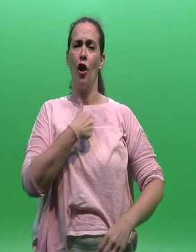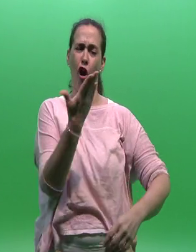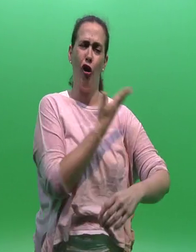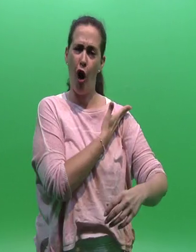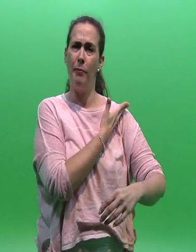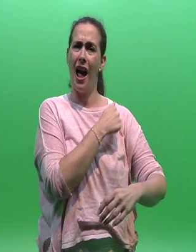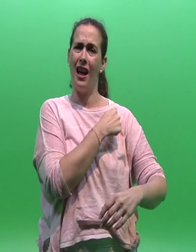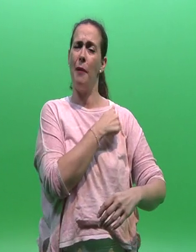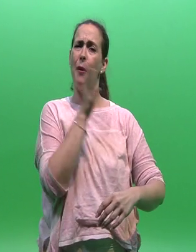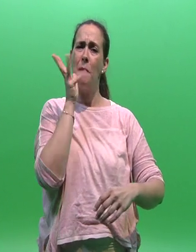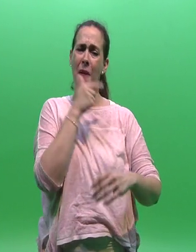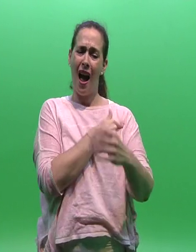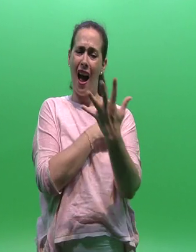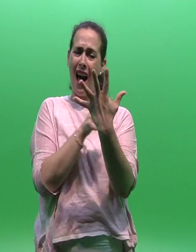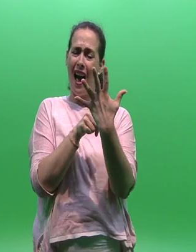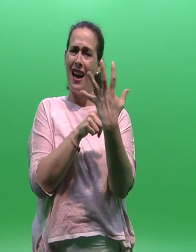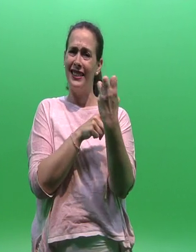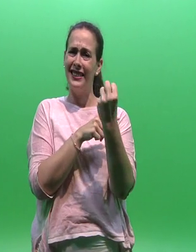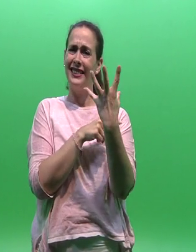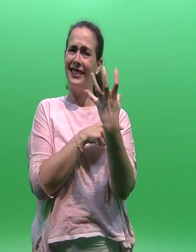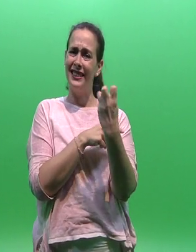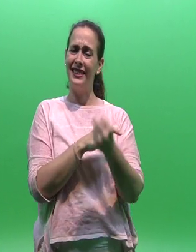Em vaig donar un cop a l'espatlla però em fa mal la mà.